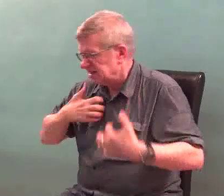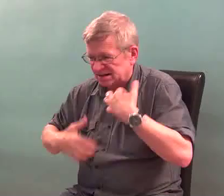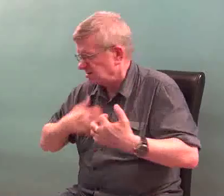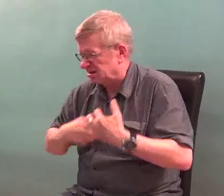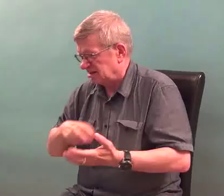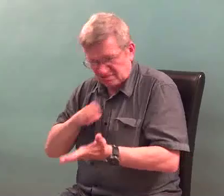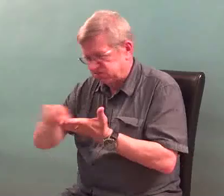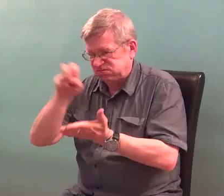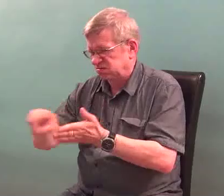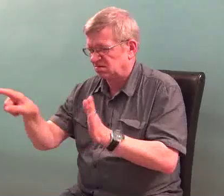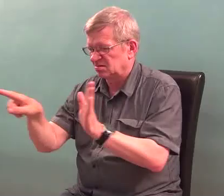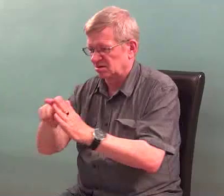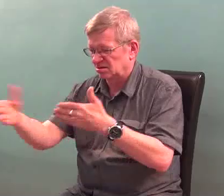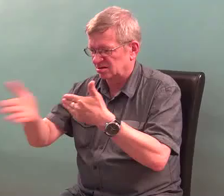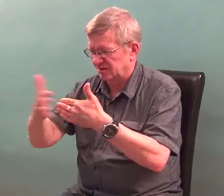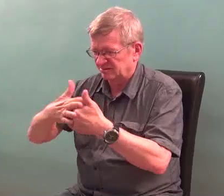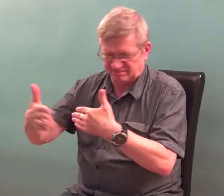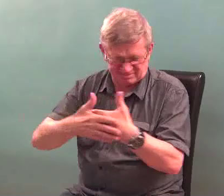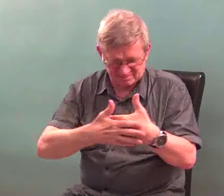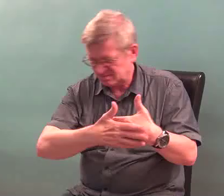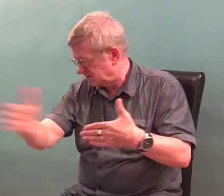Szybko idzie do drzwi i otwiera je.